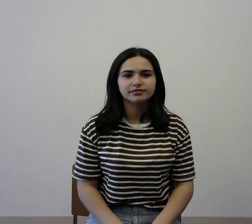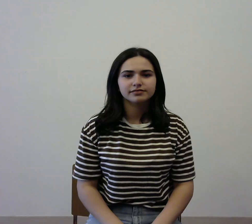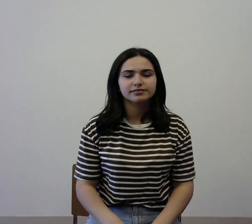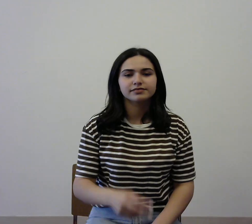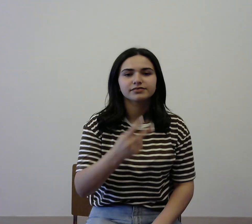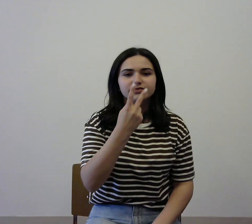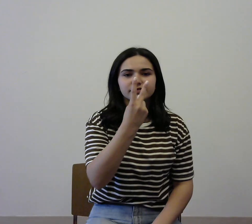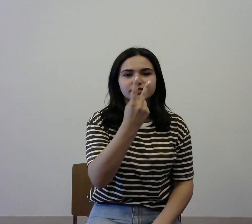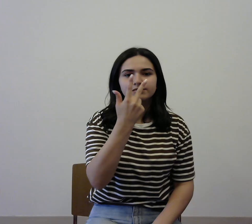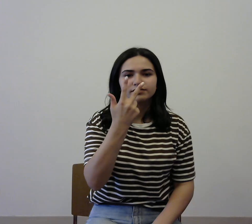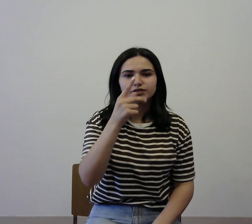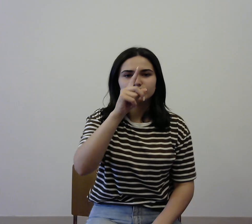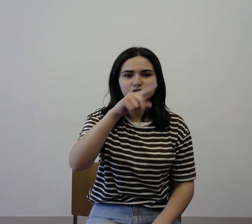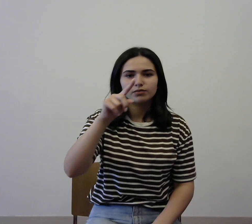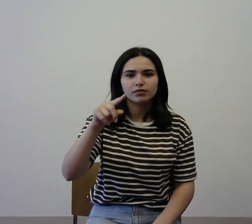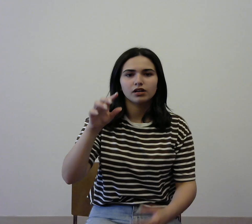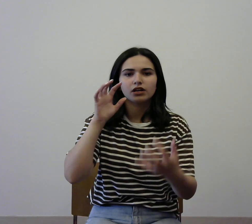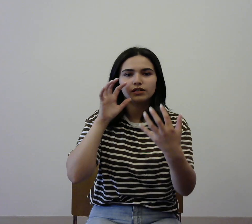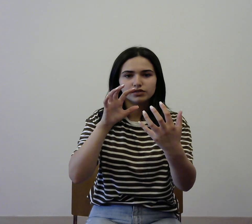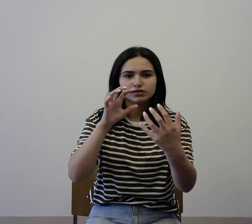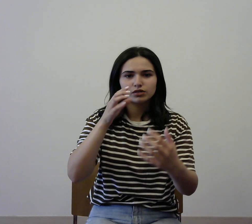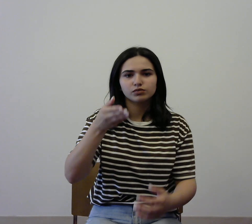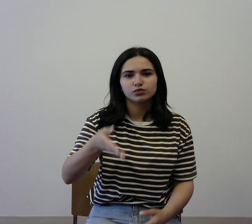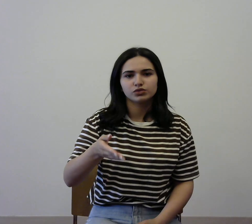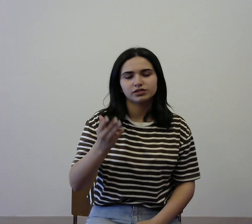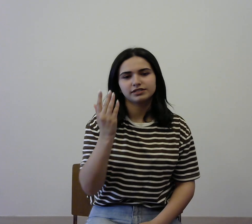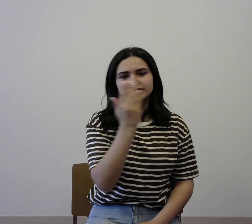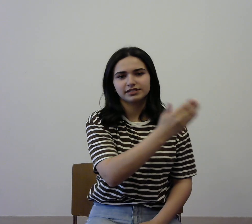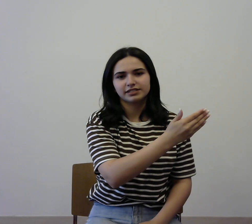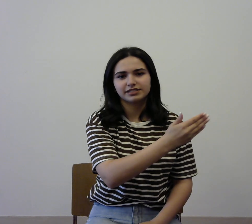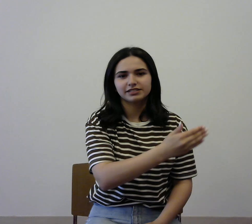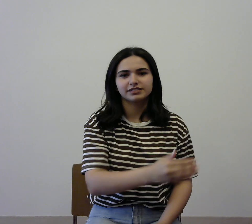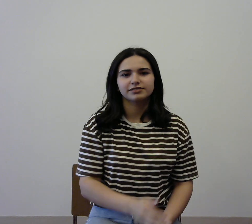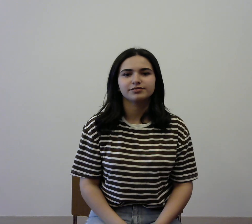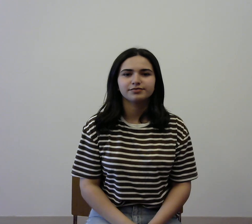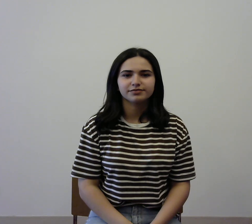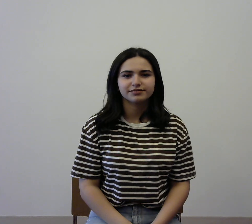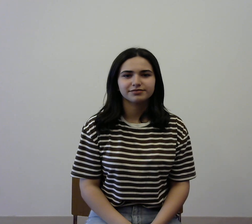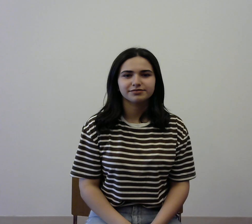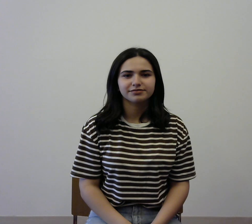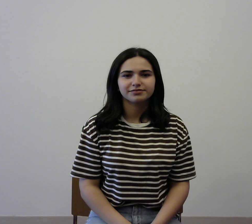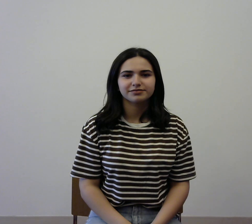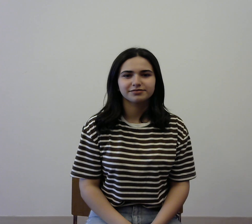23 saylı avtobus burdan keçir?